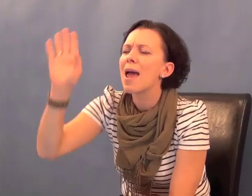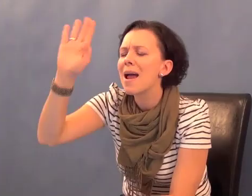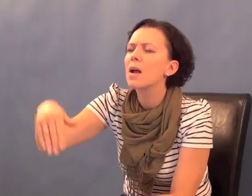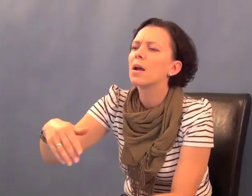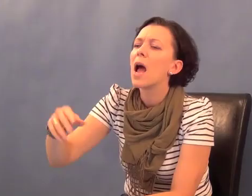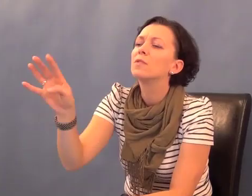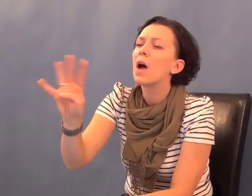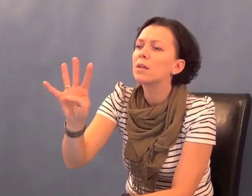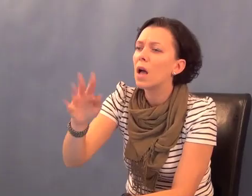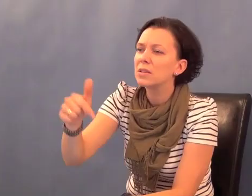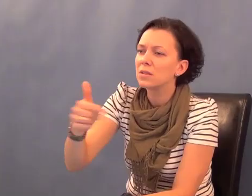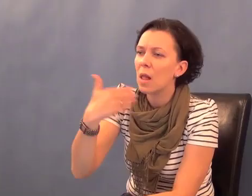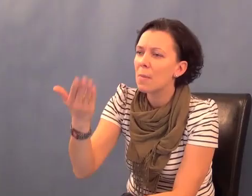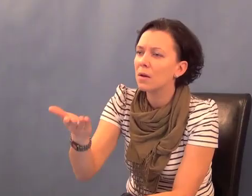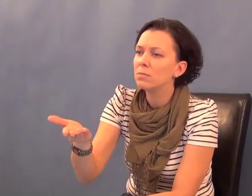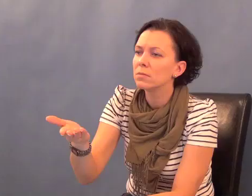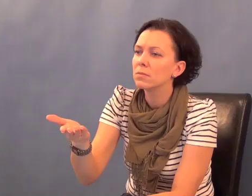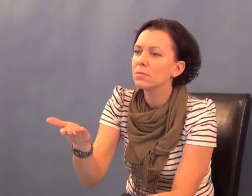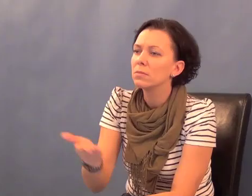O czwartej ważnej sprawy nie masz?